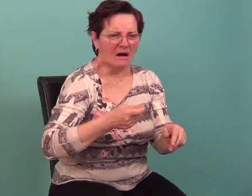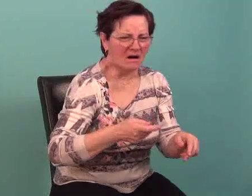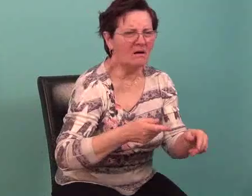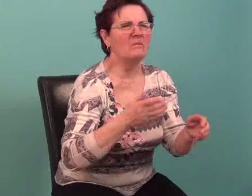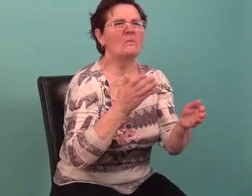Pomoc...